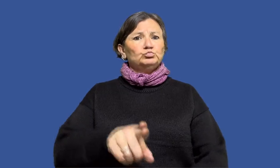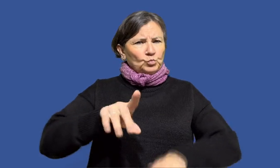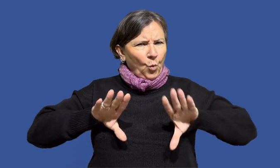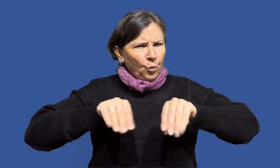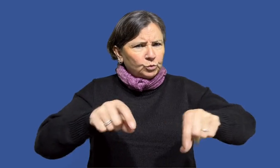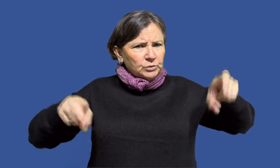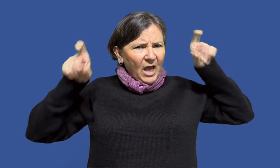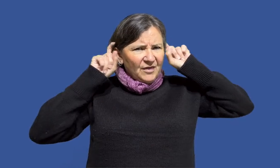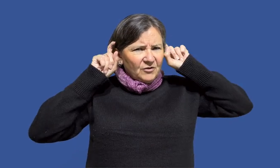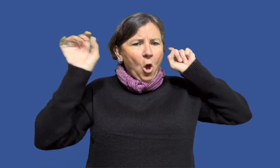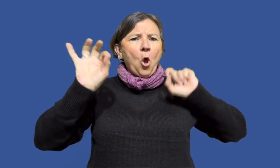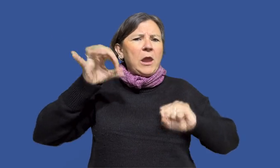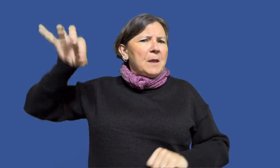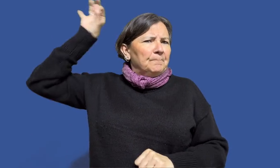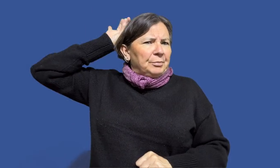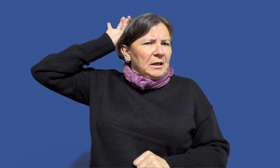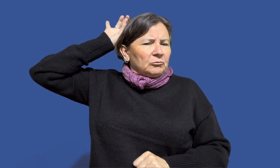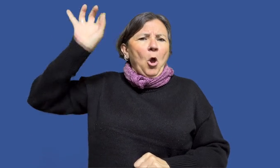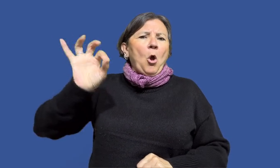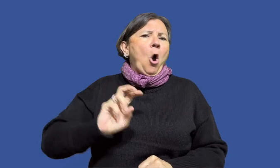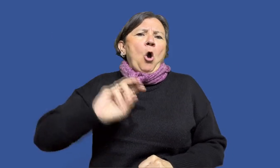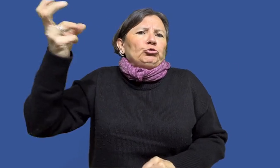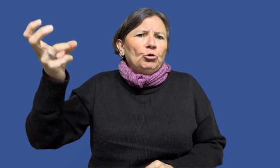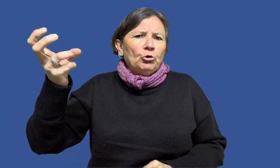Fas servir audiòfons, implants o altres ajudes auditives?